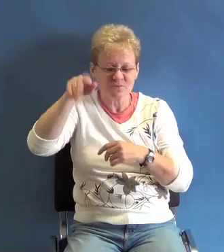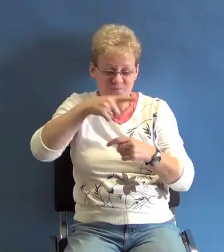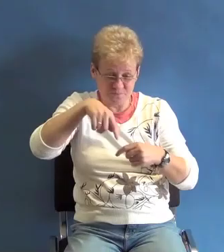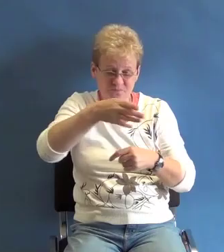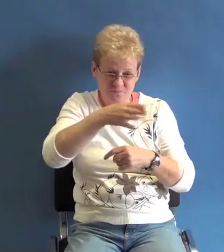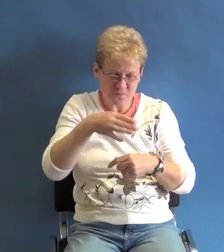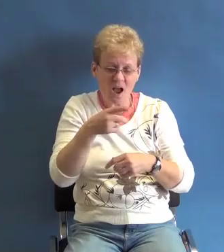Mój kolega ma.